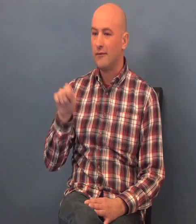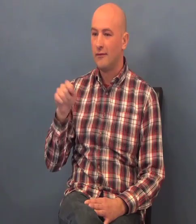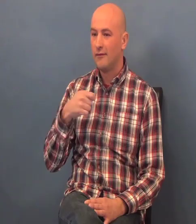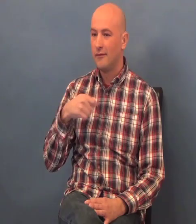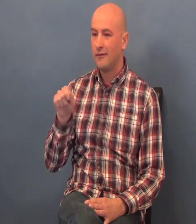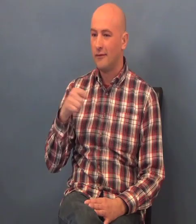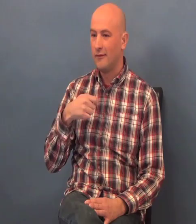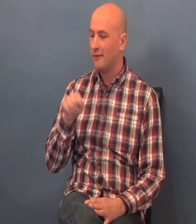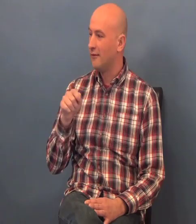Wyjeżdżam, wyjeżdżam.